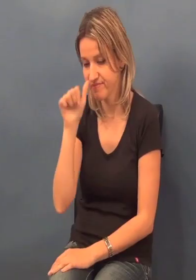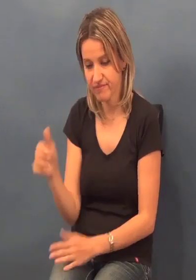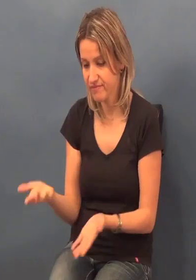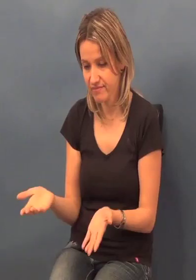Nie mogę.